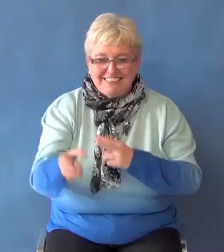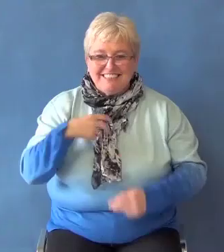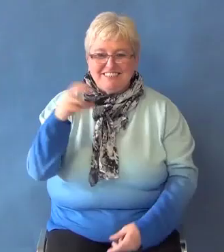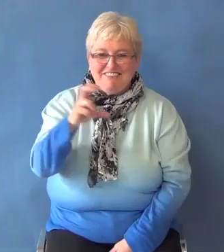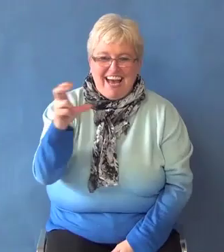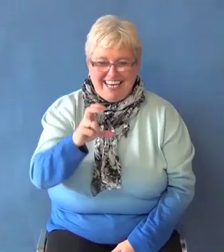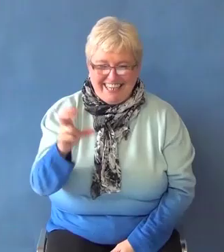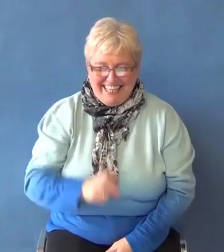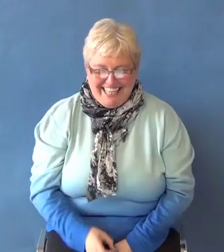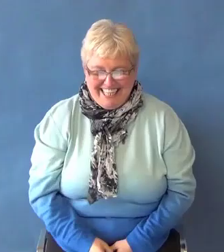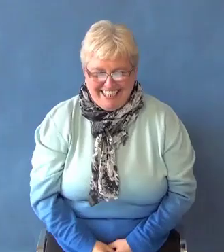Mówię ci - czwartek.